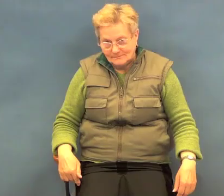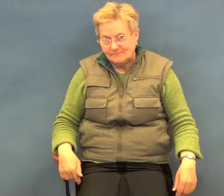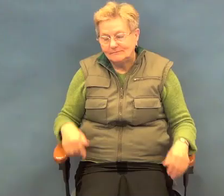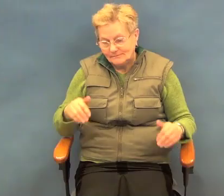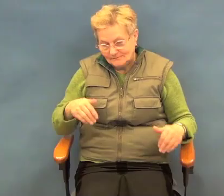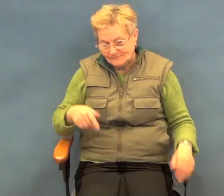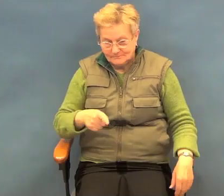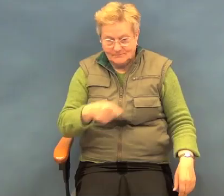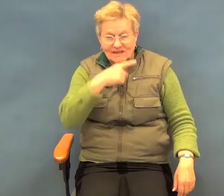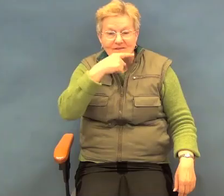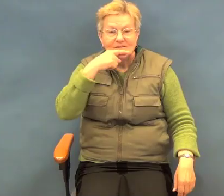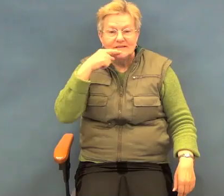Możliwe, czerwone...